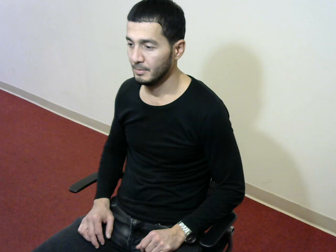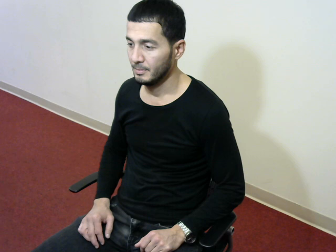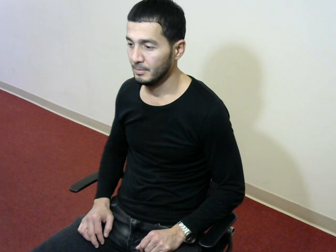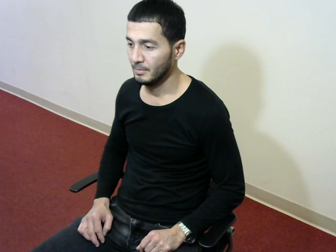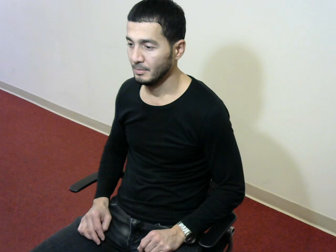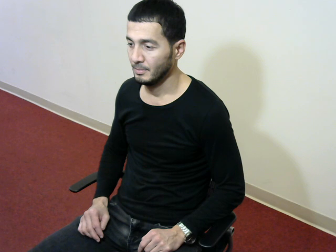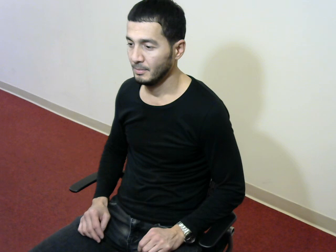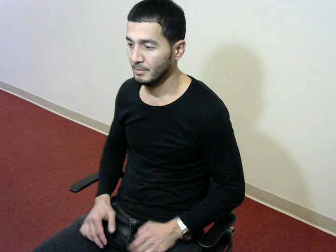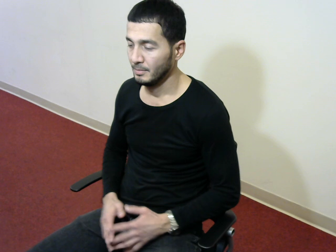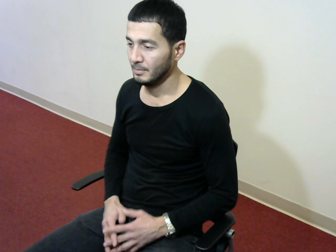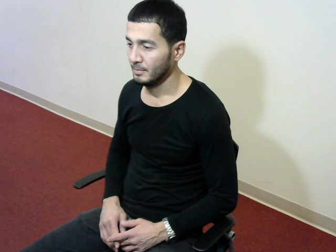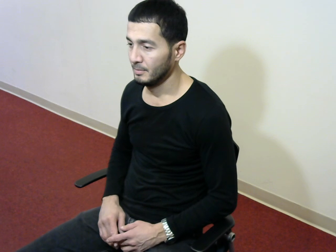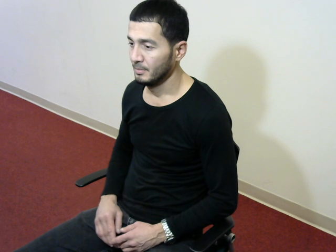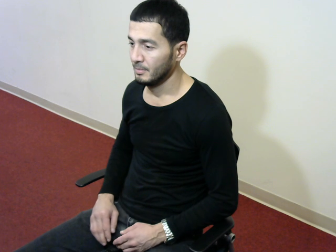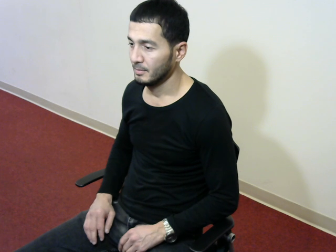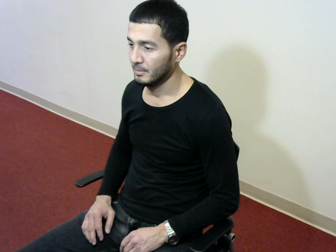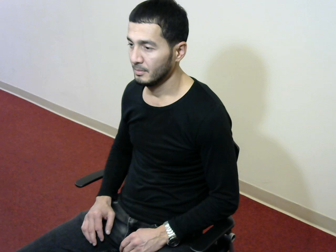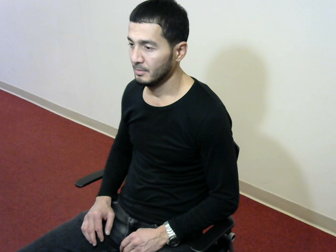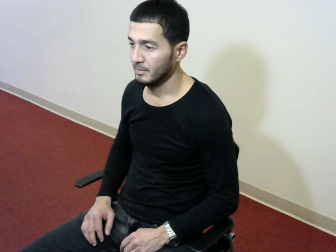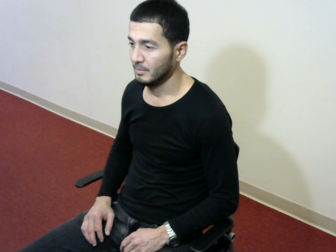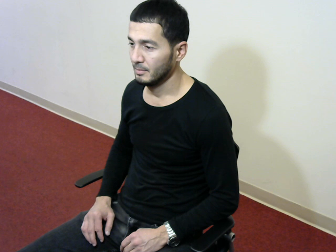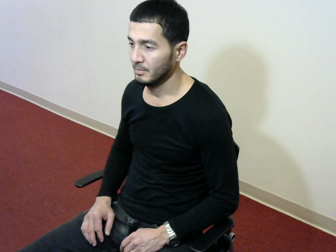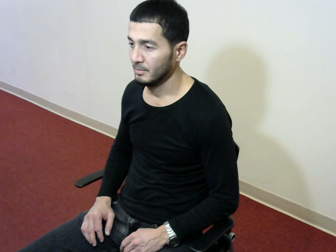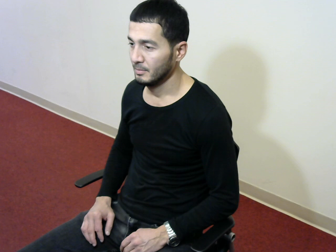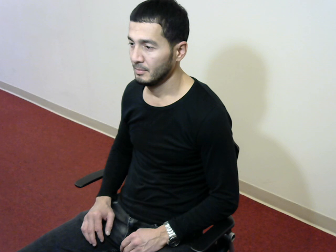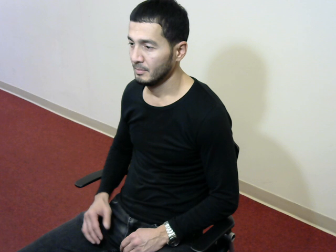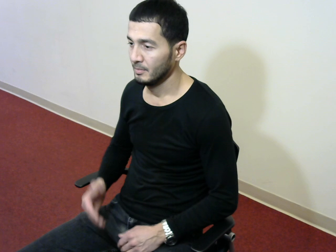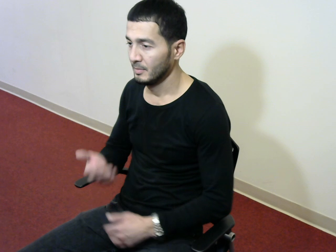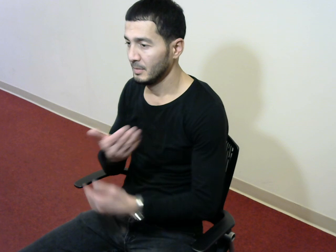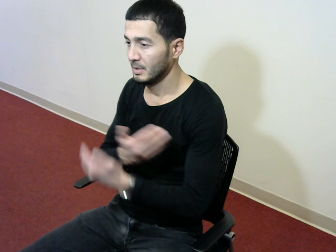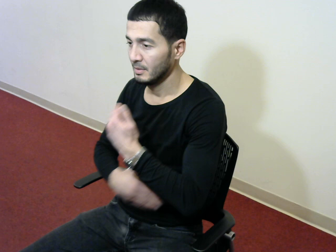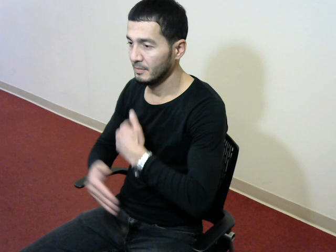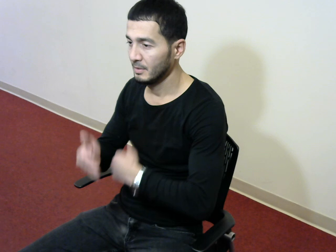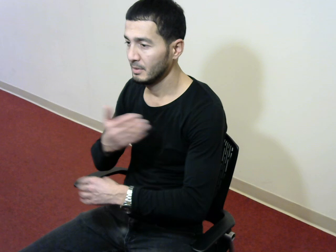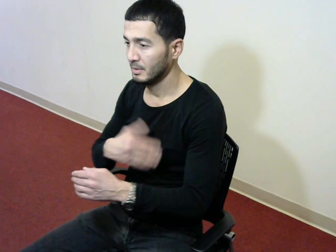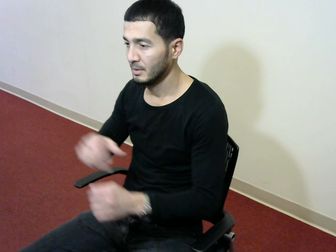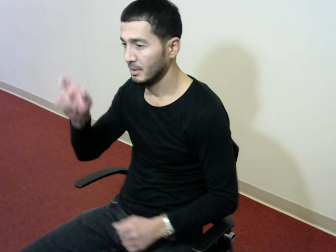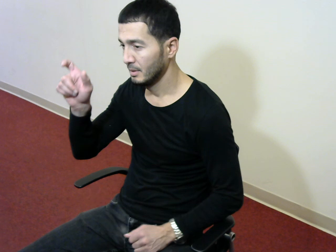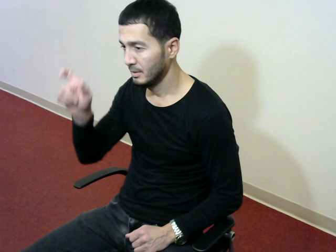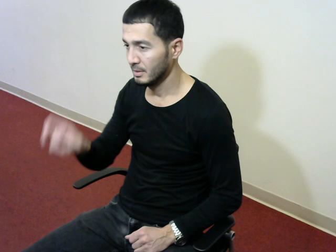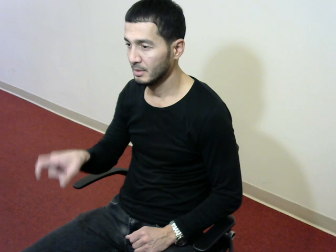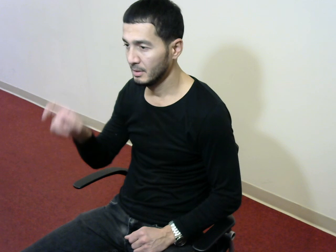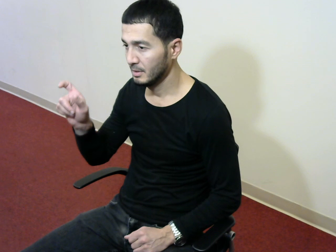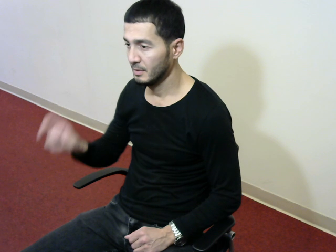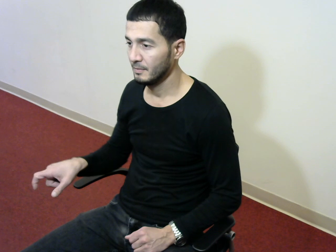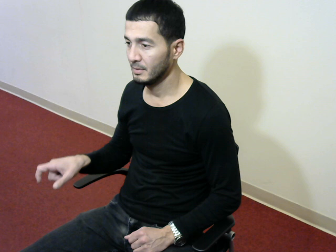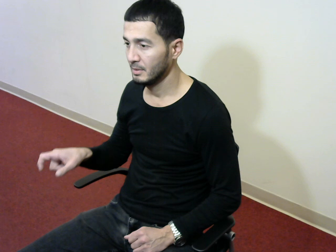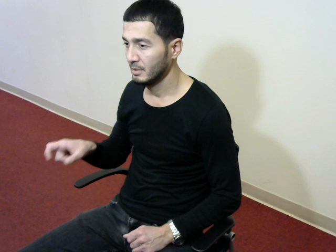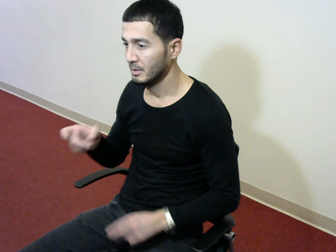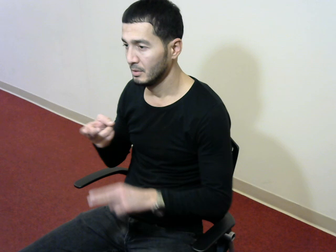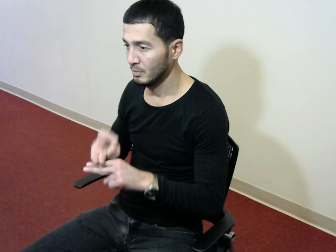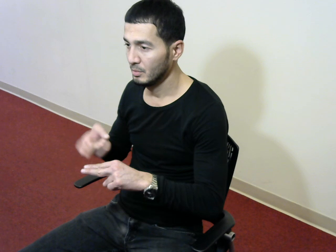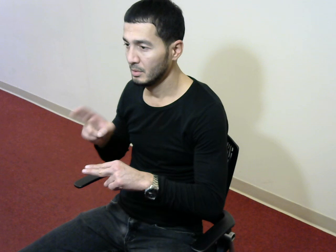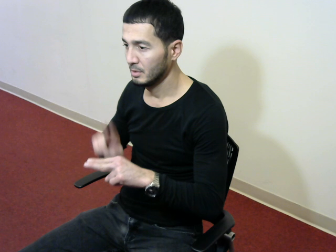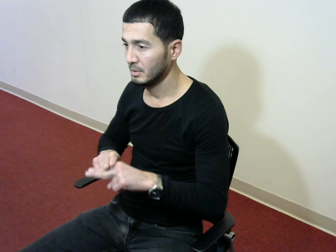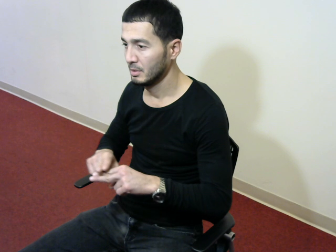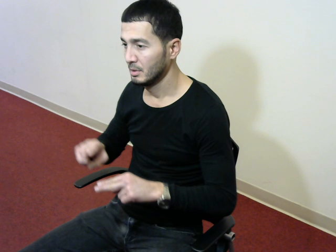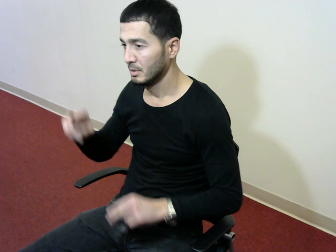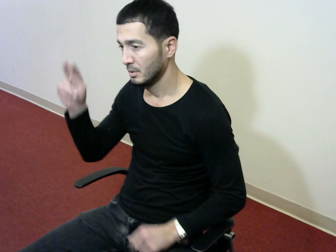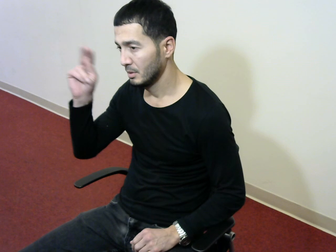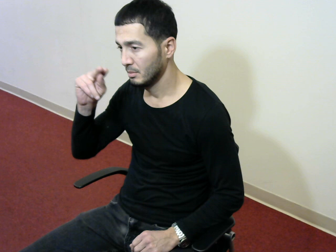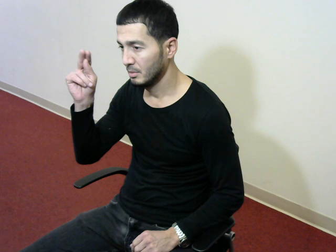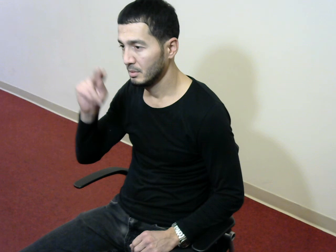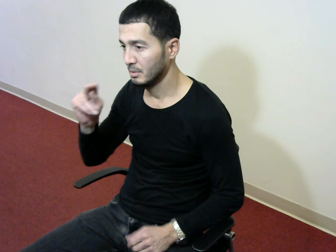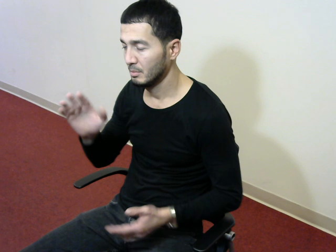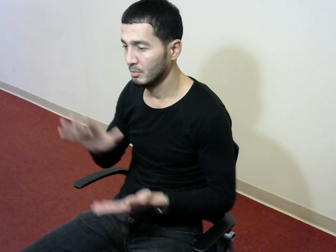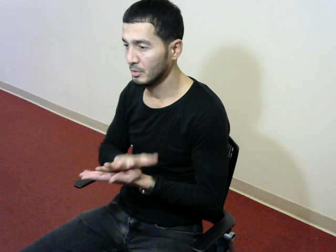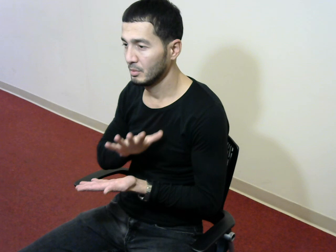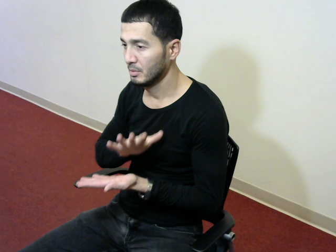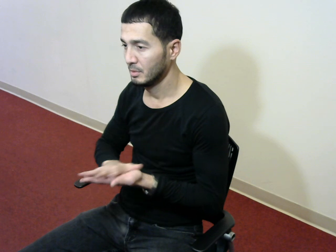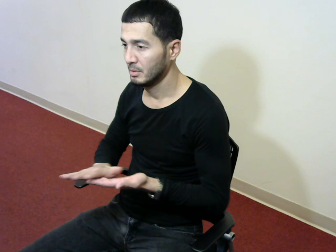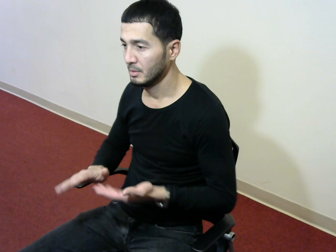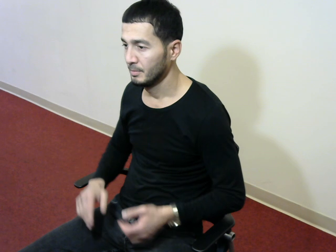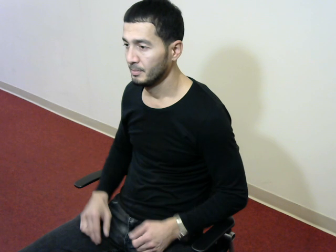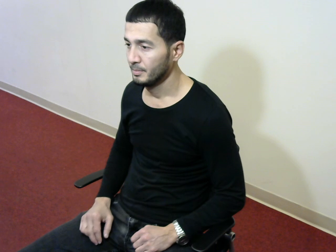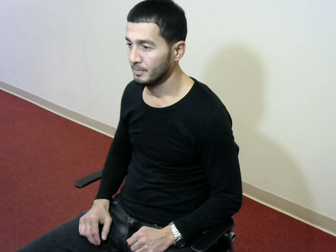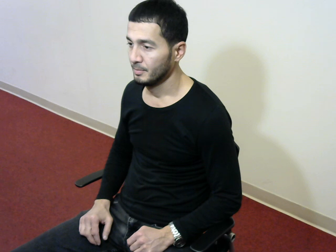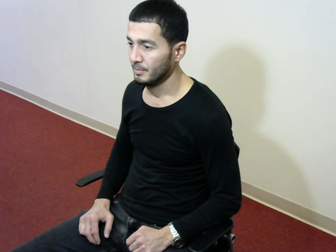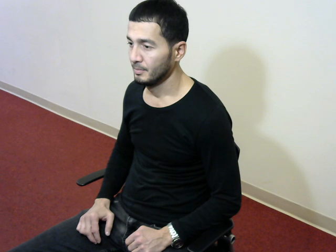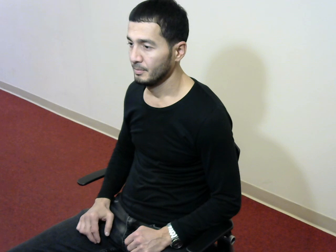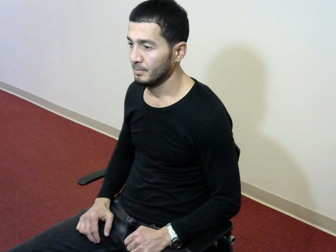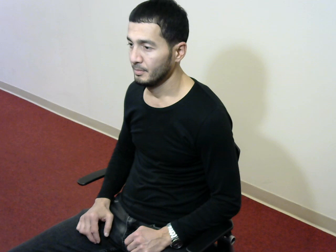Əlilliyi olan şəxslərə təhsil pulsuzdur